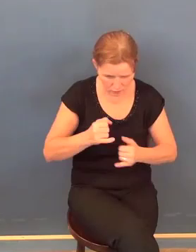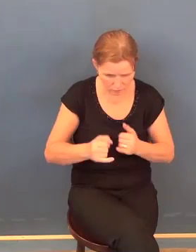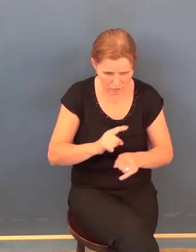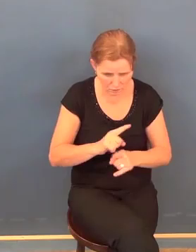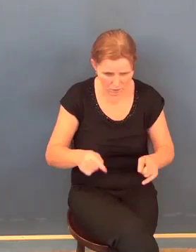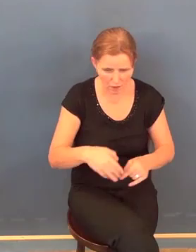Na rowerze nie wolno.